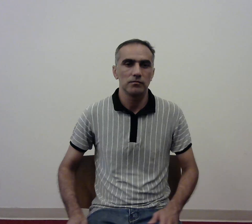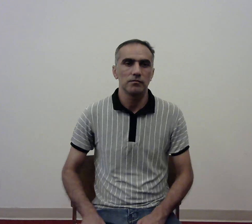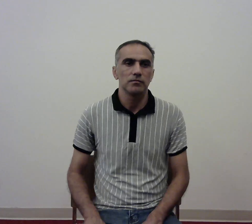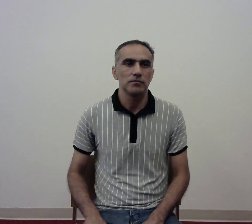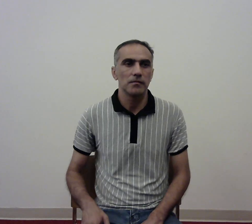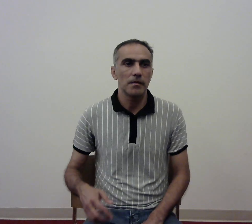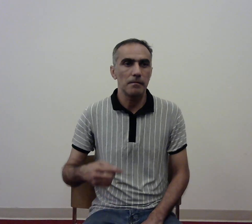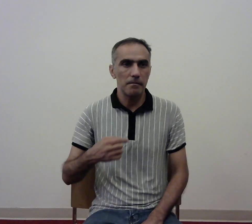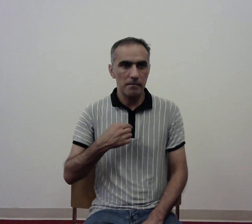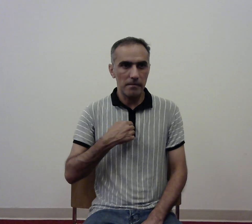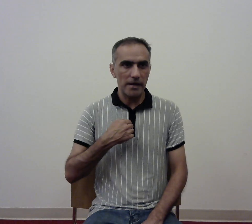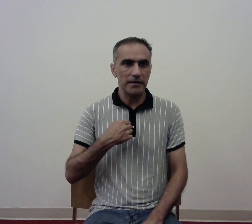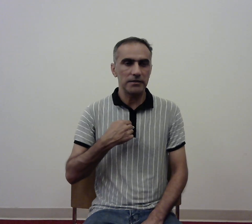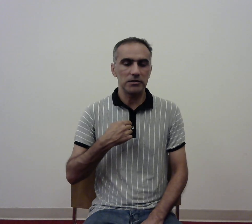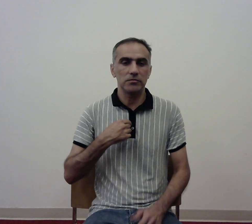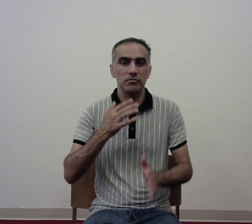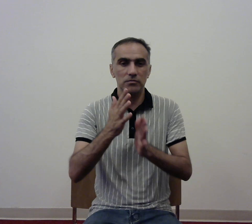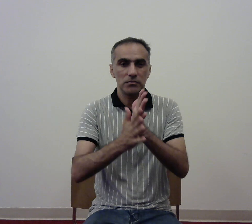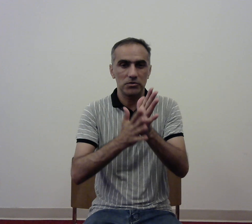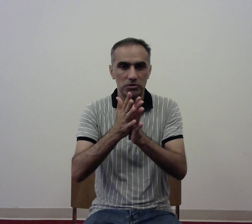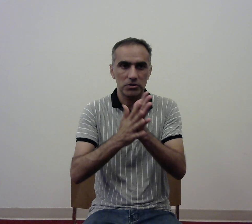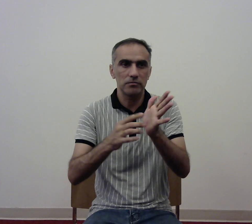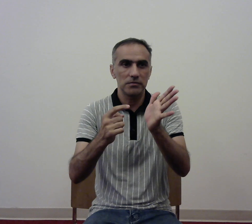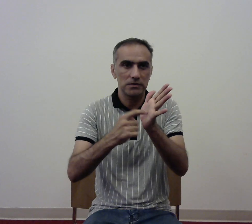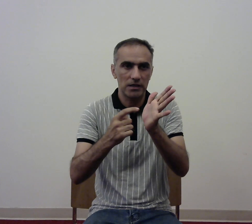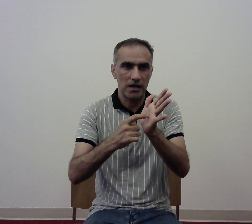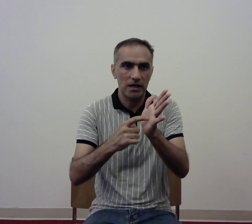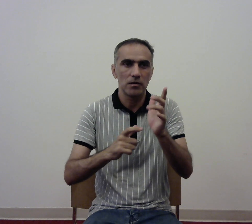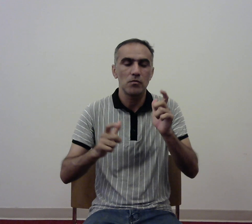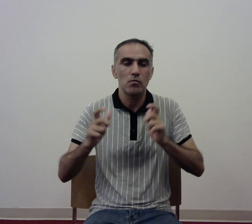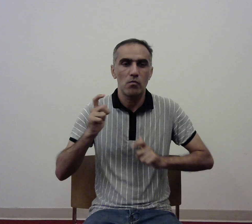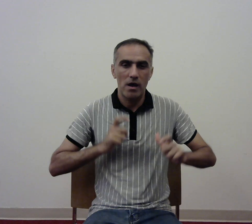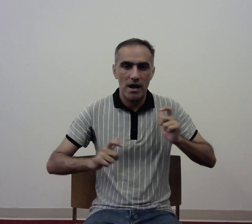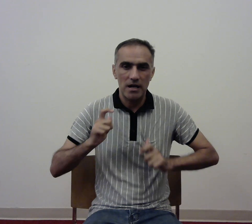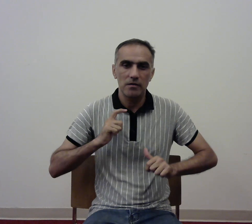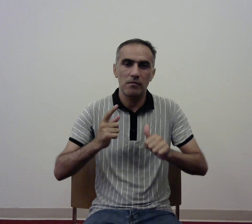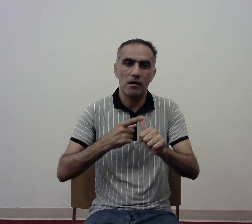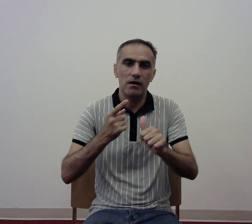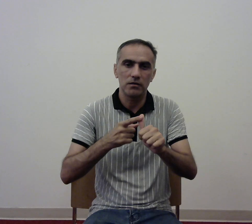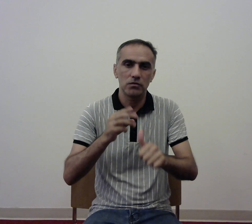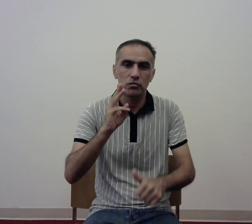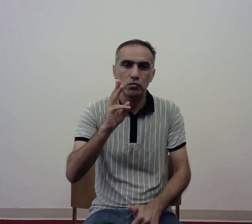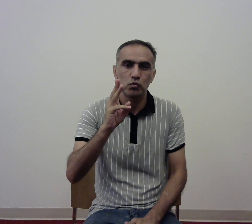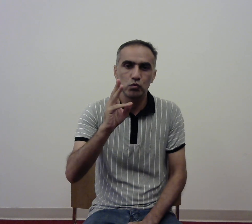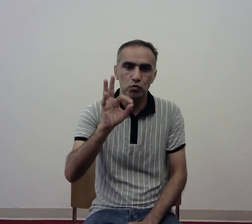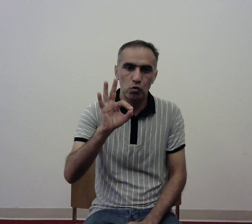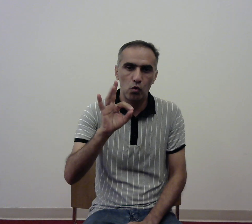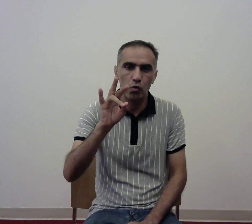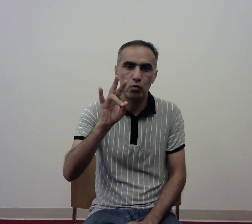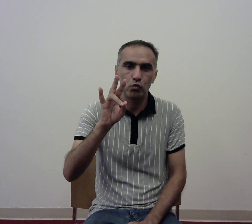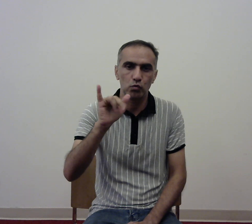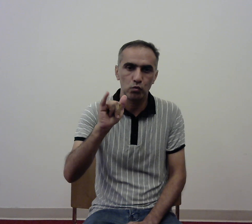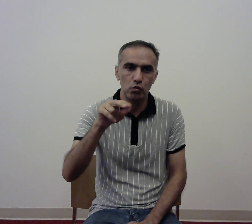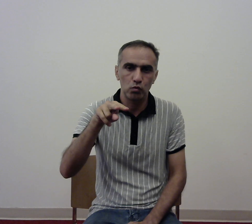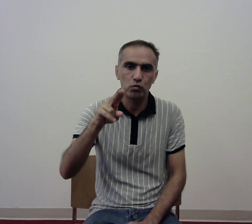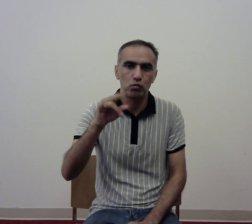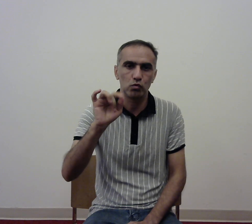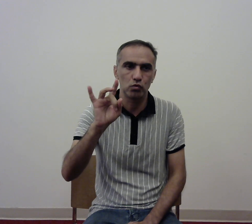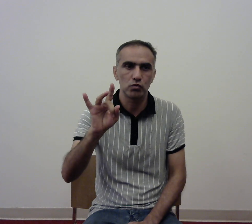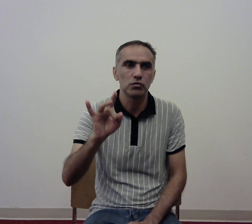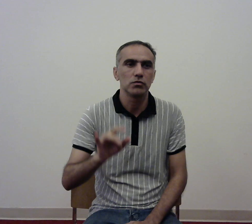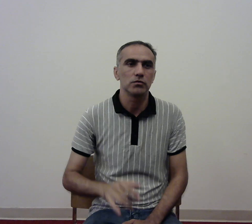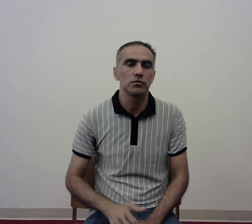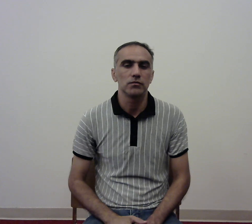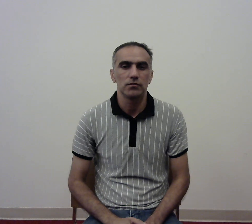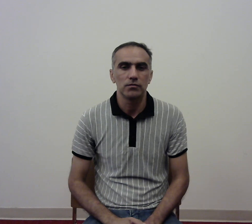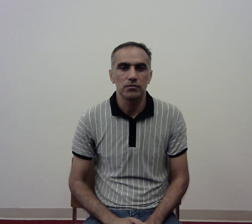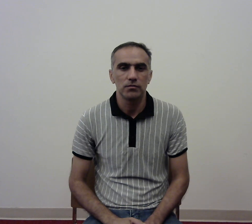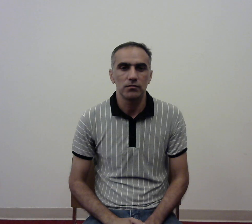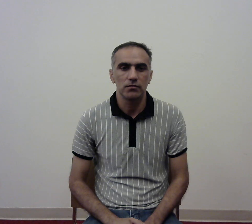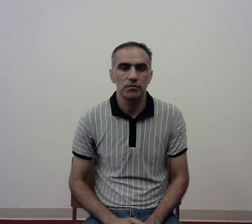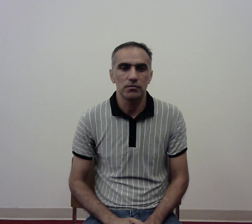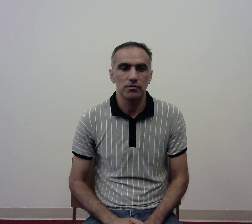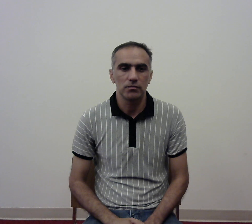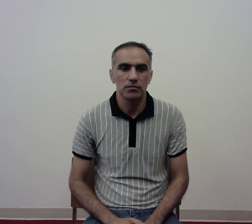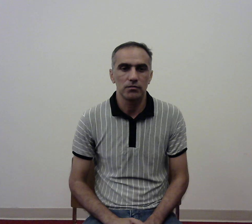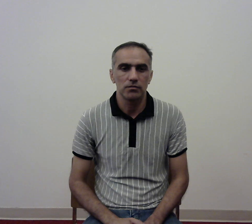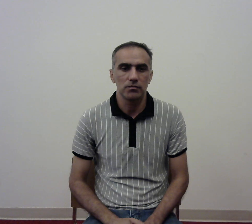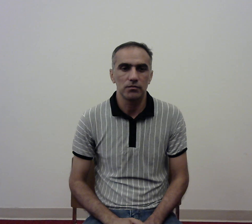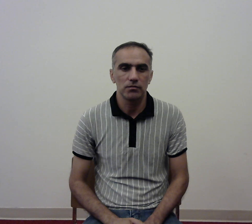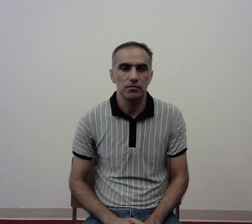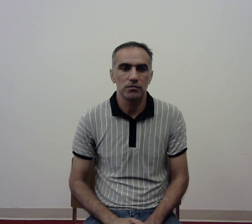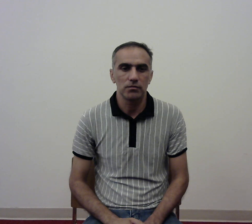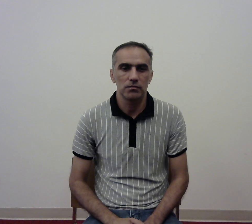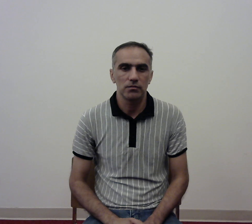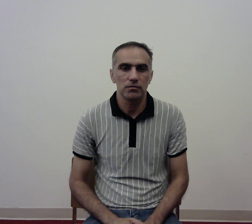Mənim işarə dili müəlliməmin adı Könüldür